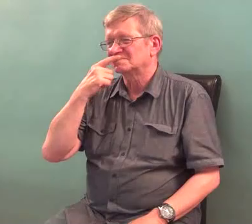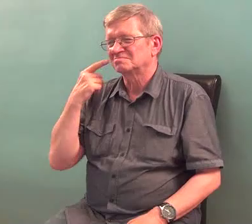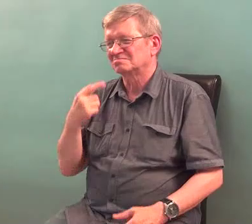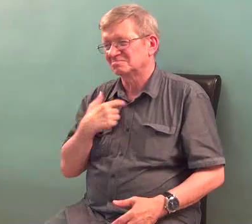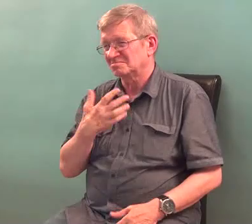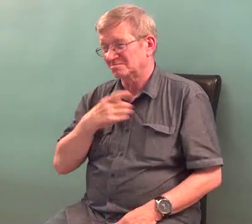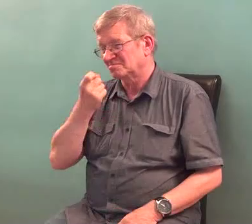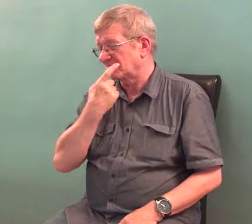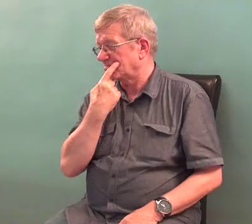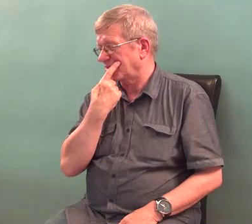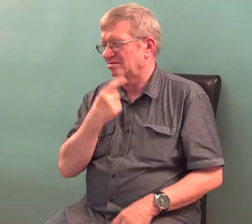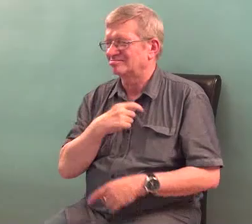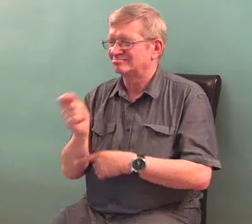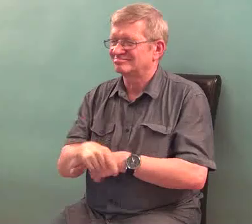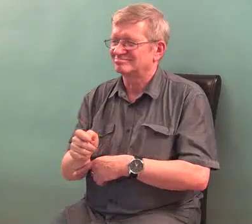Ja mam trochę bolący ząb, ale to ignoruję.